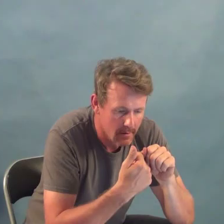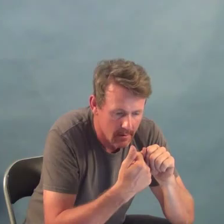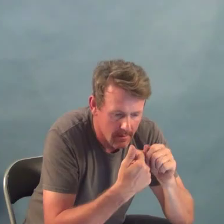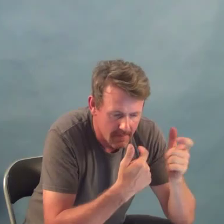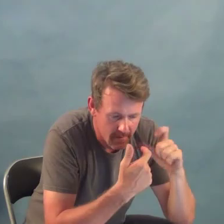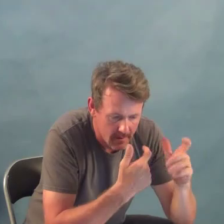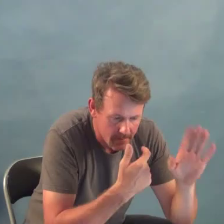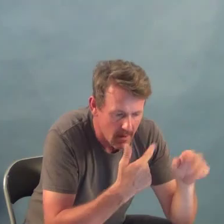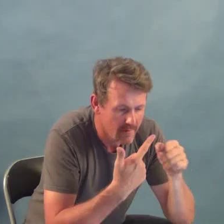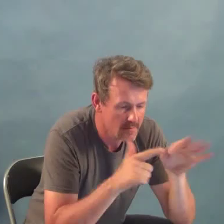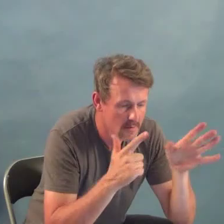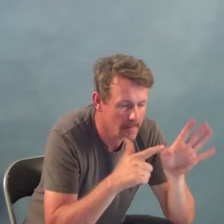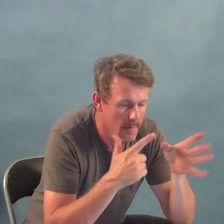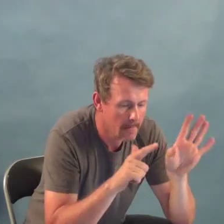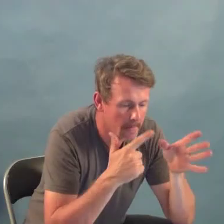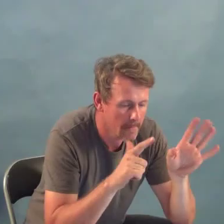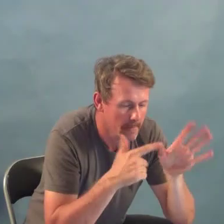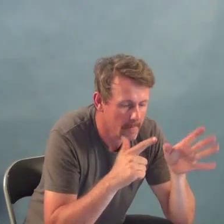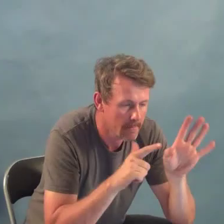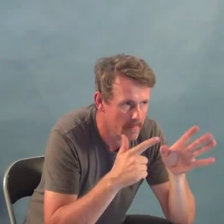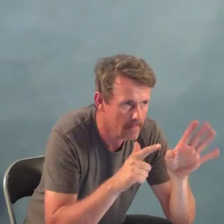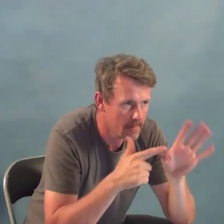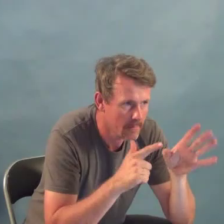A może dwudziesty siódmy?